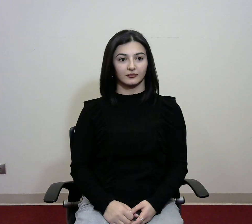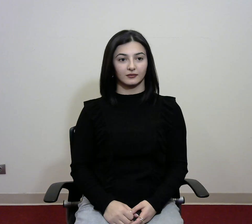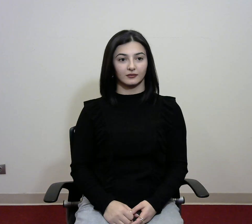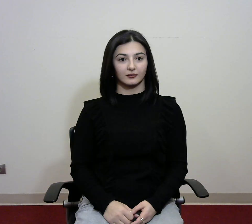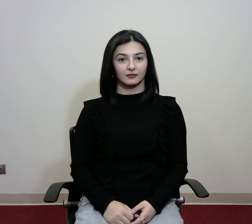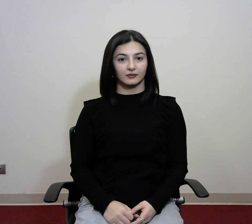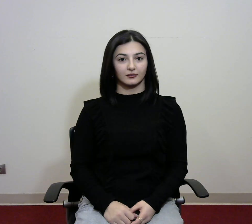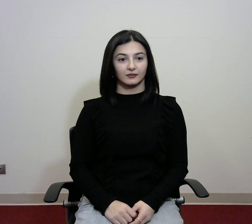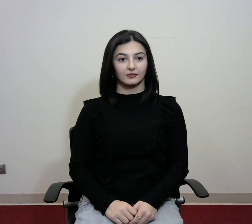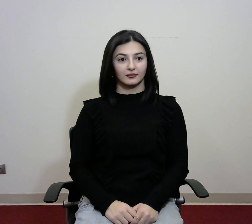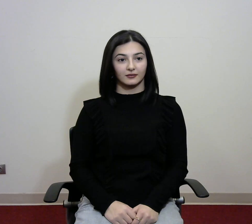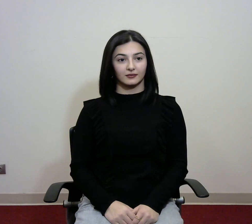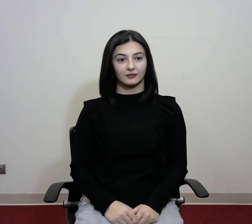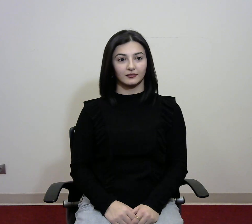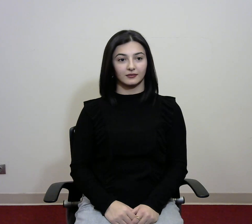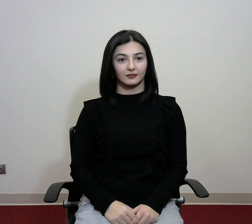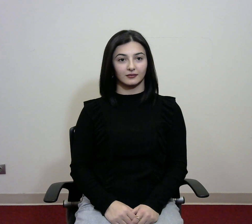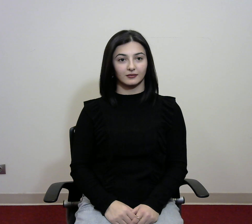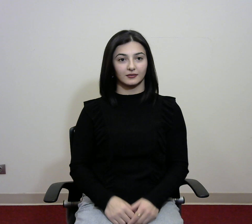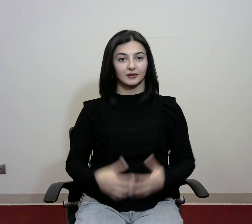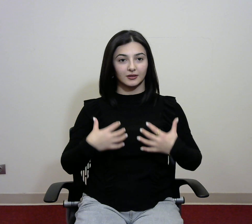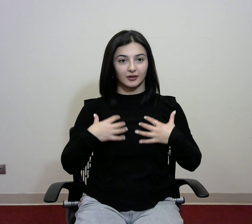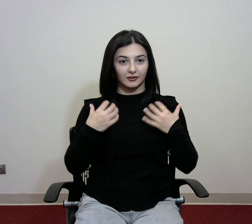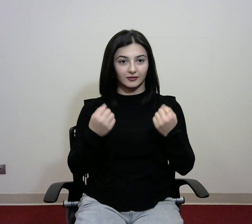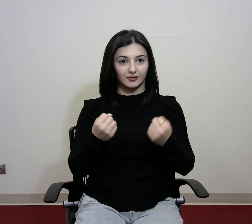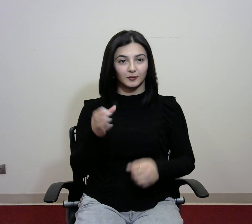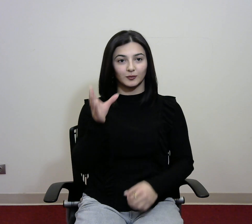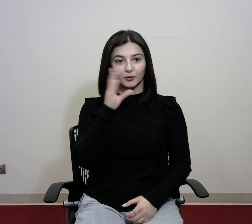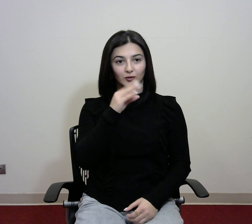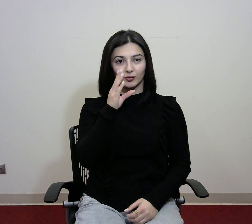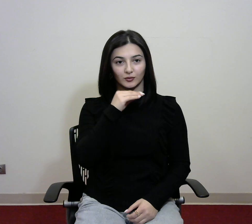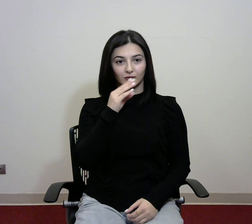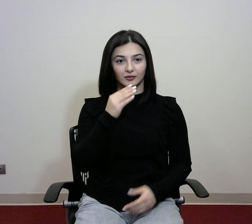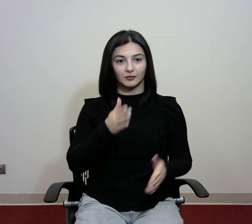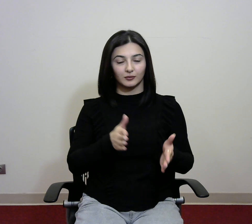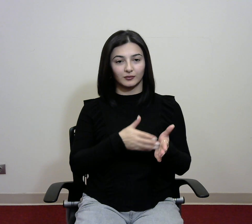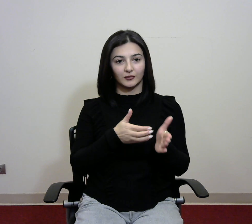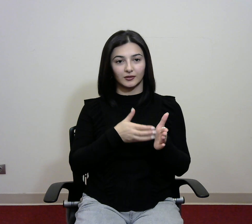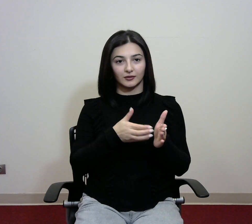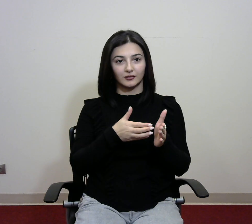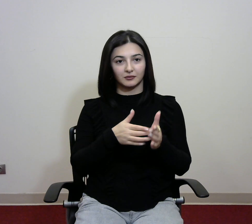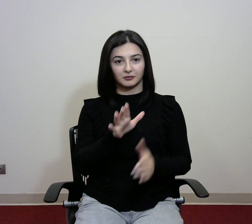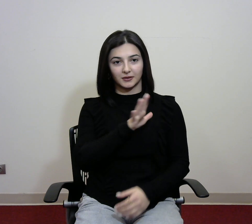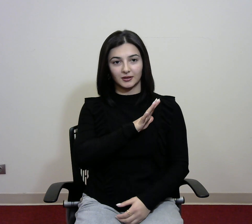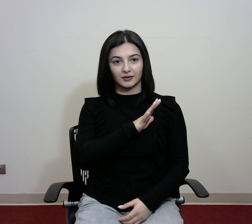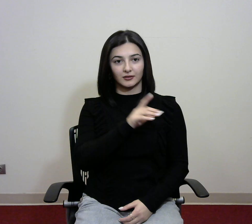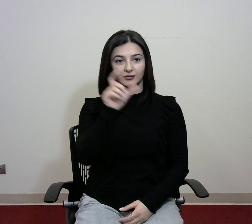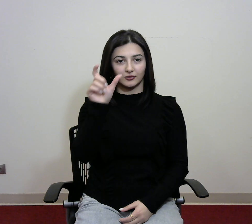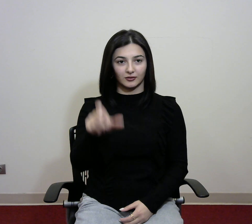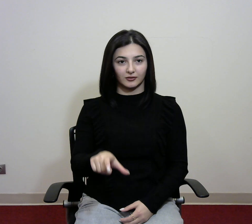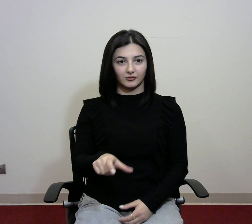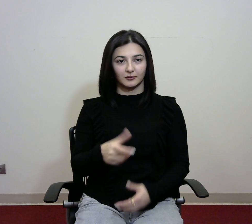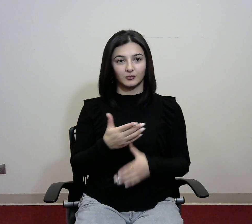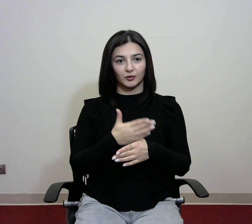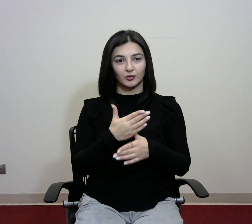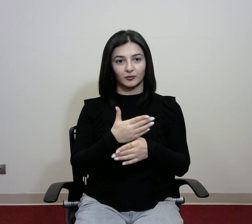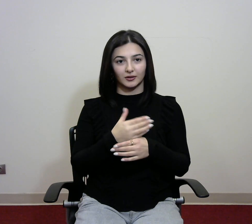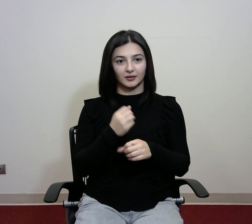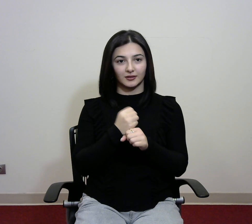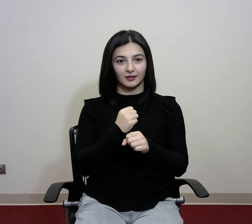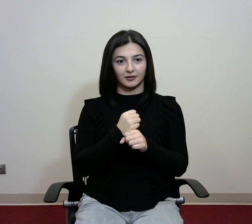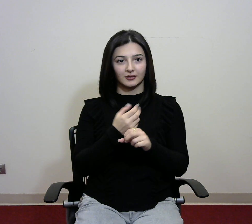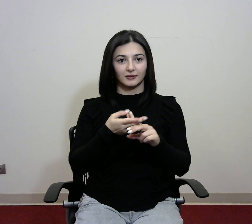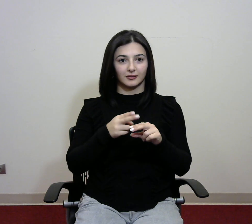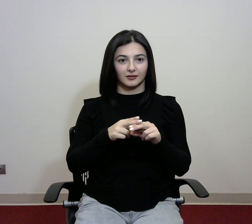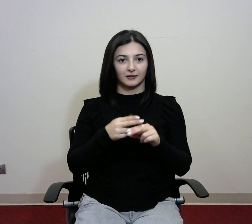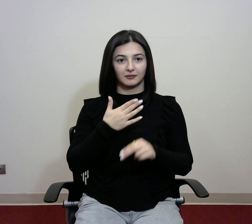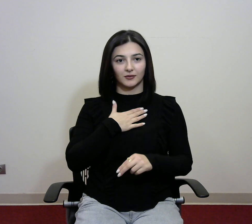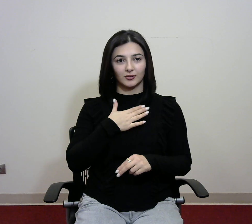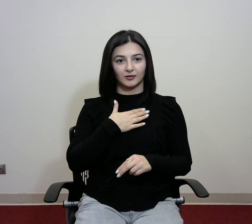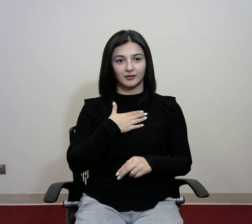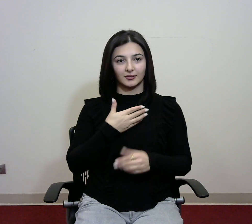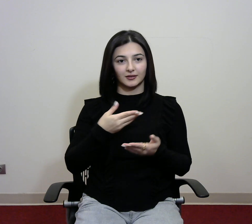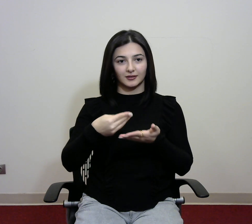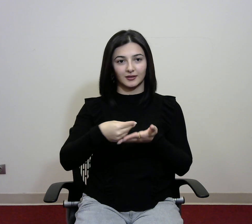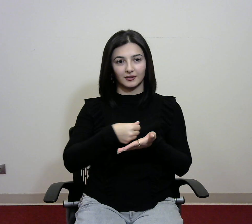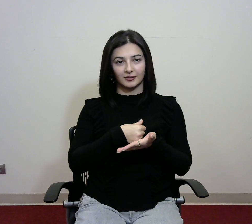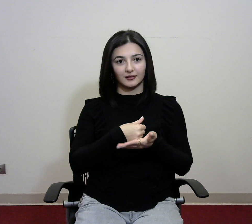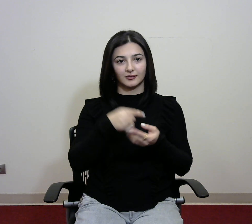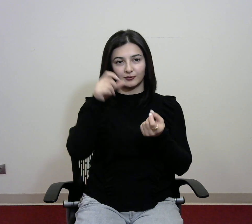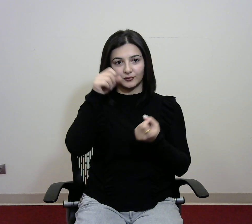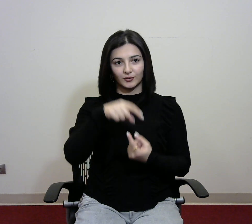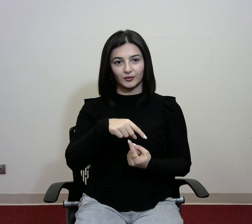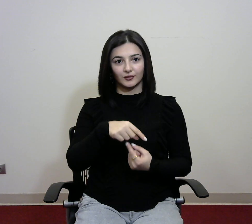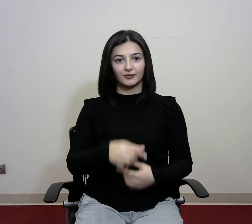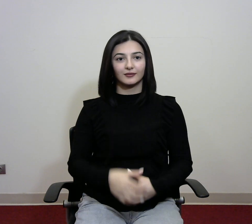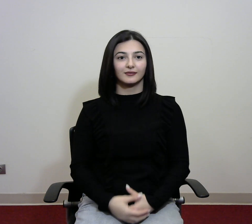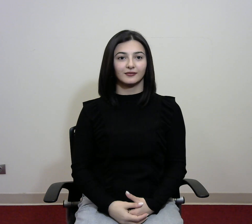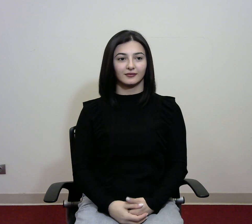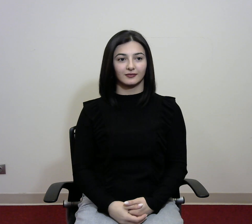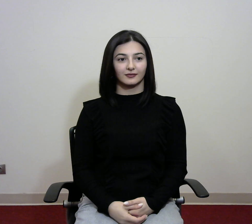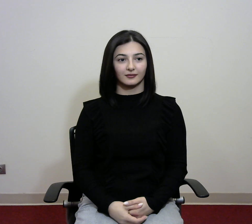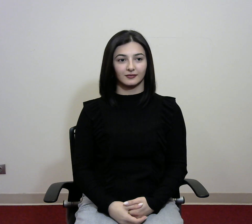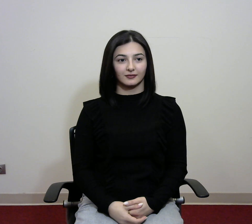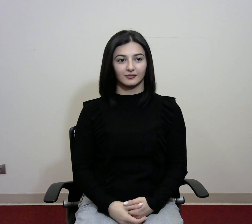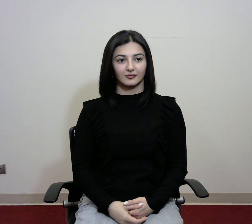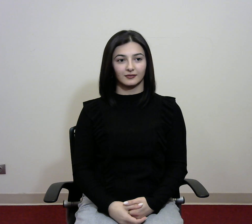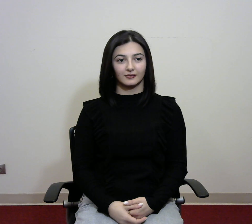Sağlamlıq imkanı məhdud olan şəxsə kömək etdiyimə görə mənə ödəniş düşürmü?